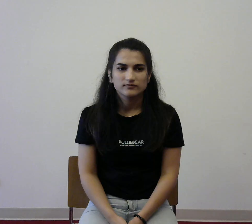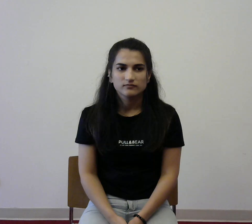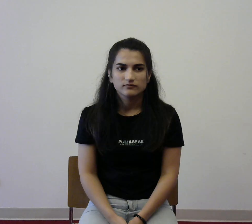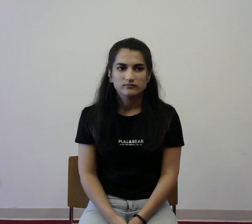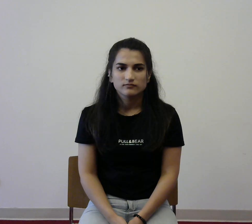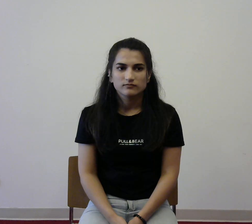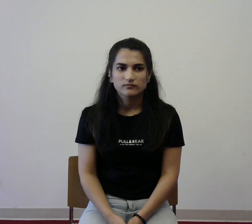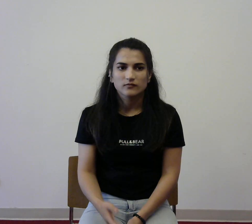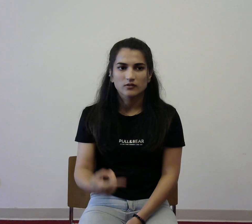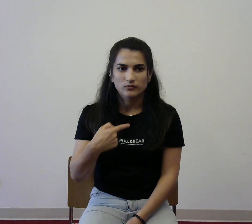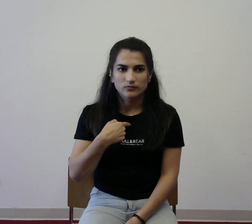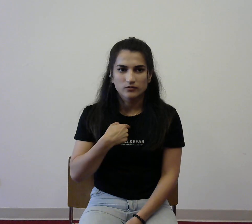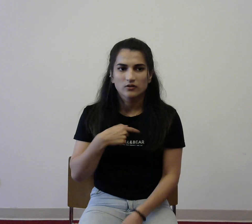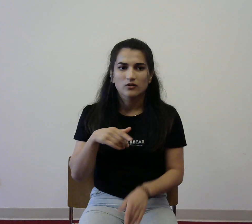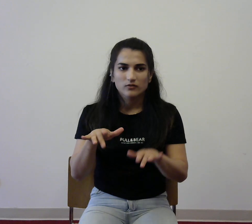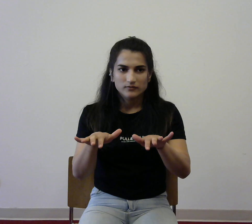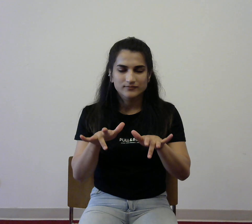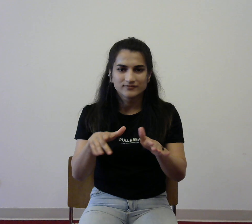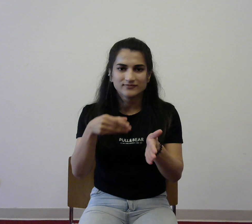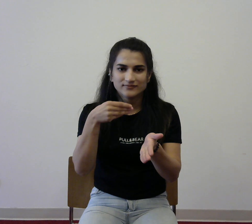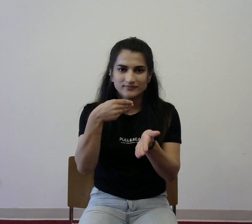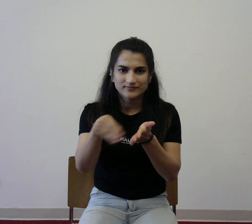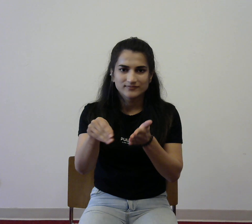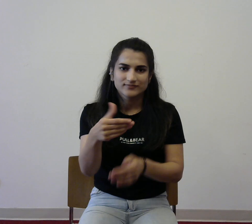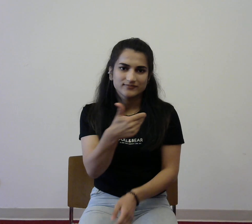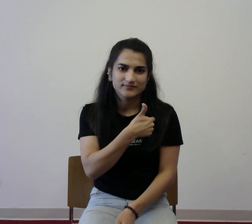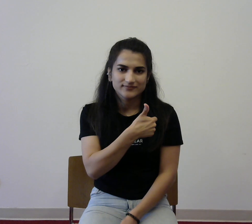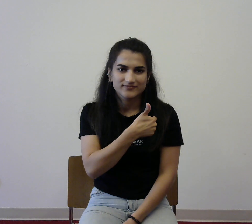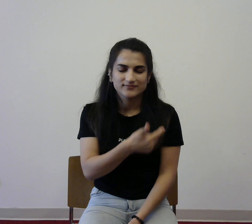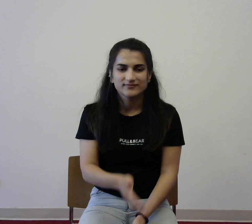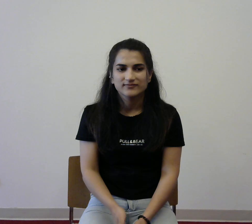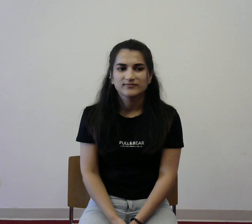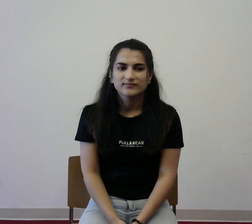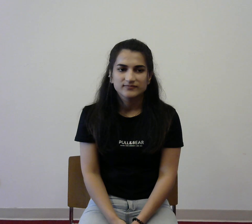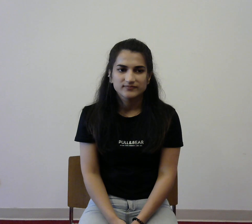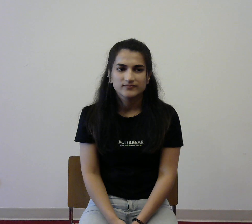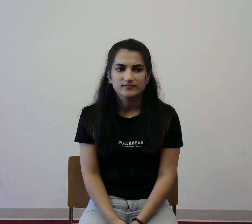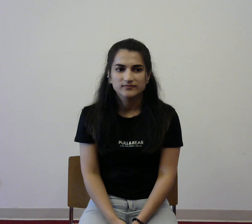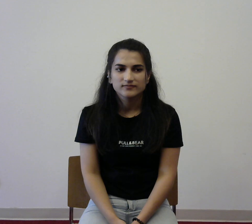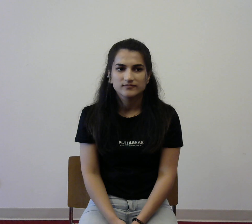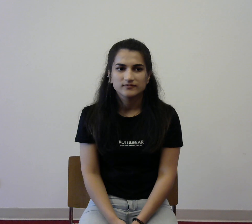Mən kompüter almaq istəyirəm